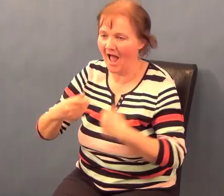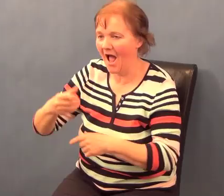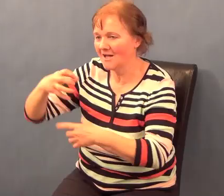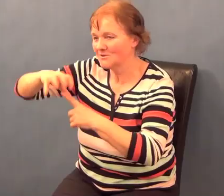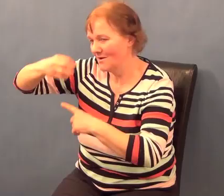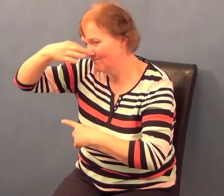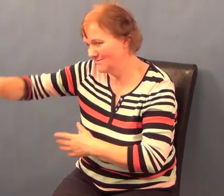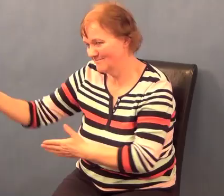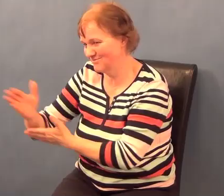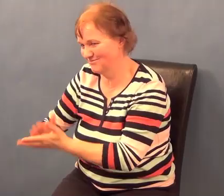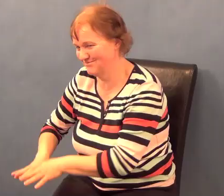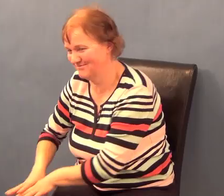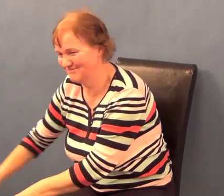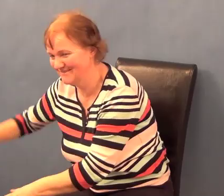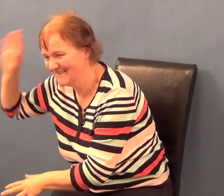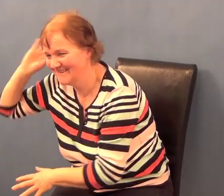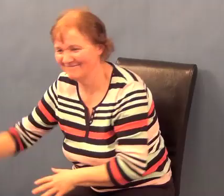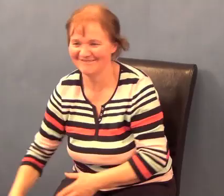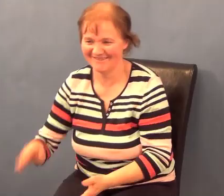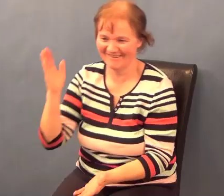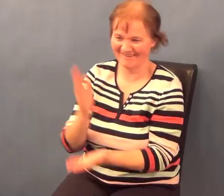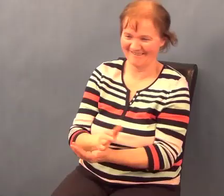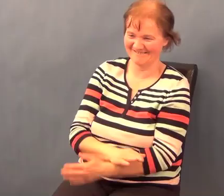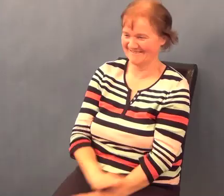Słoik był pęknięty, im nie było go szkoda.